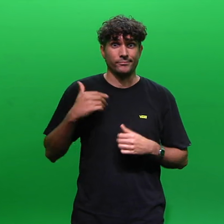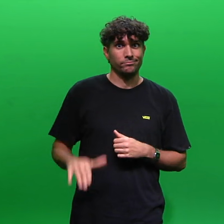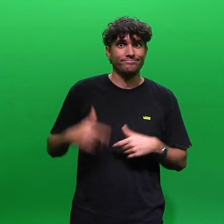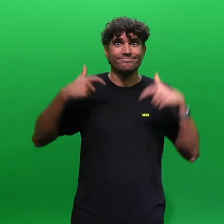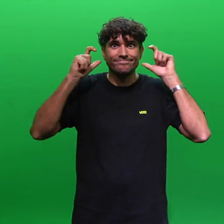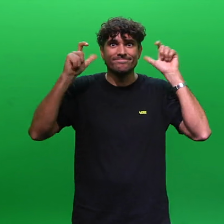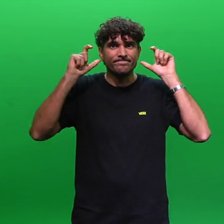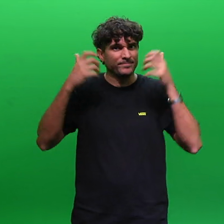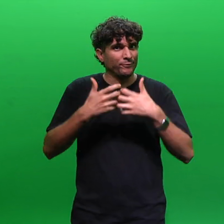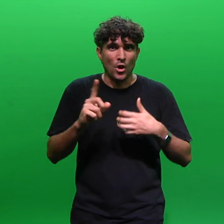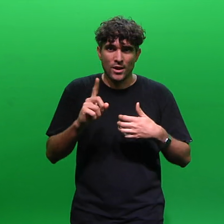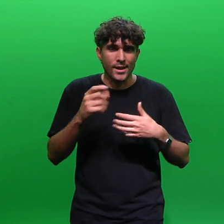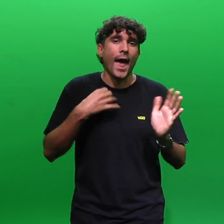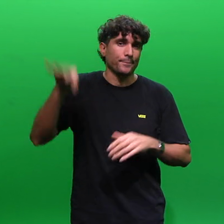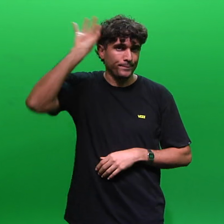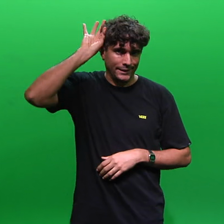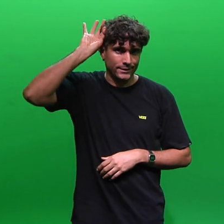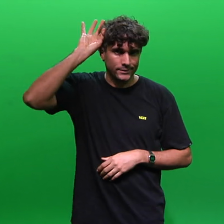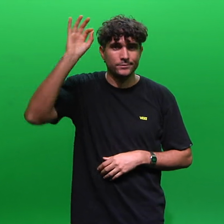Quan era petit portava audiòfions, però no em funcionaven i al final em vaig posar un implant coclear.